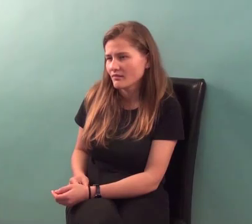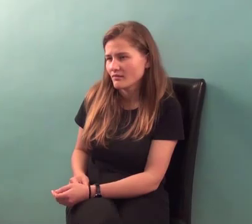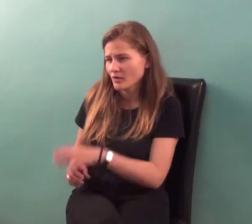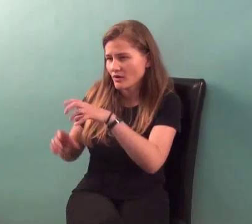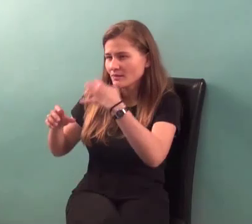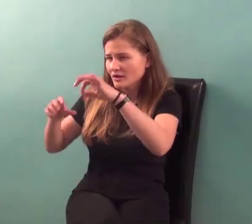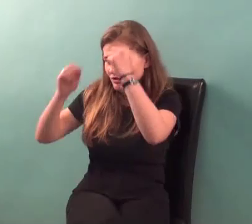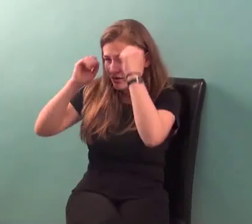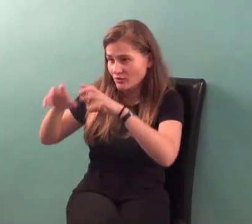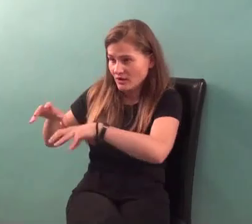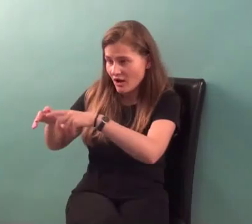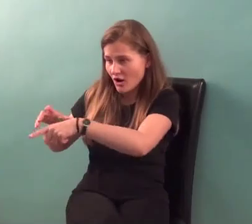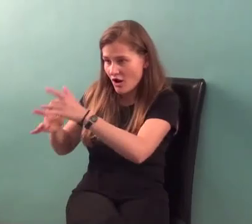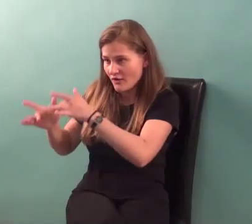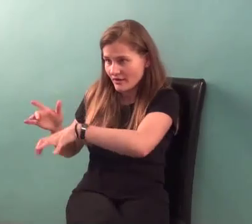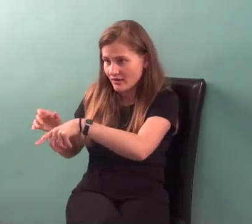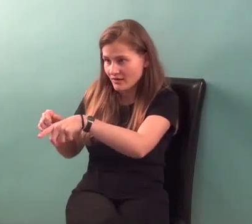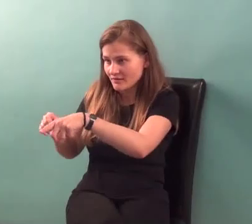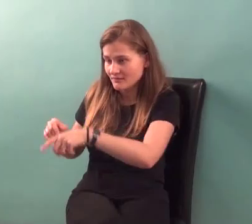Specjalny kask dla rowerzystów?